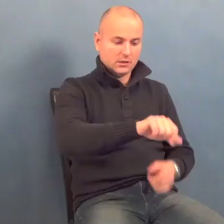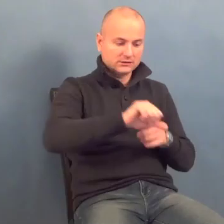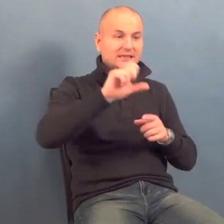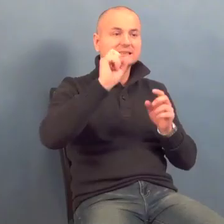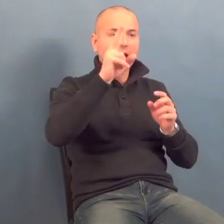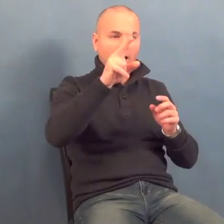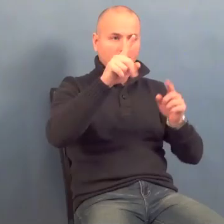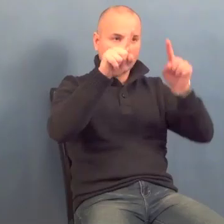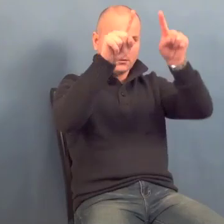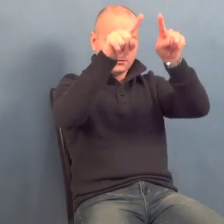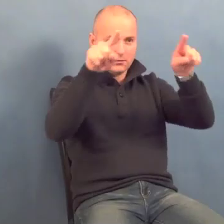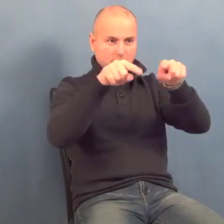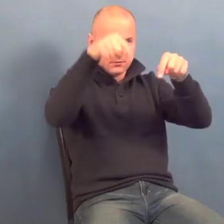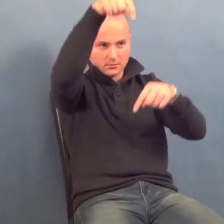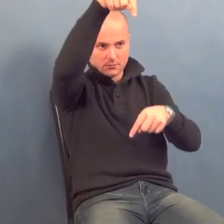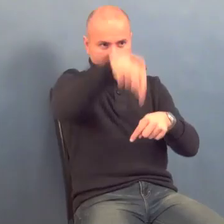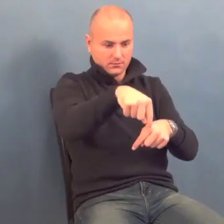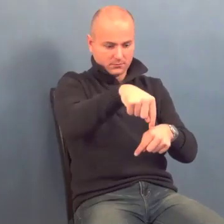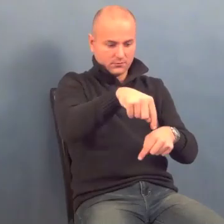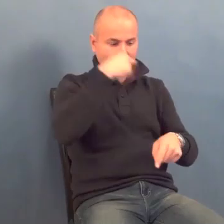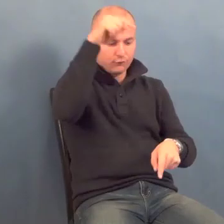Ale tu jest znak ze strzałką w dół.